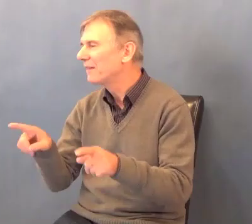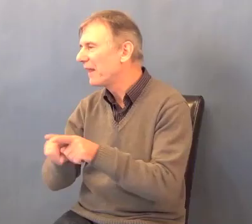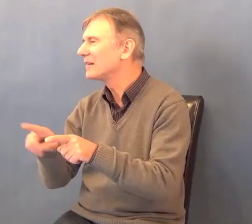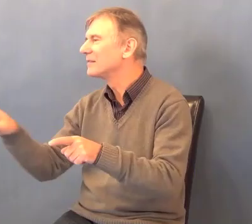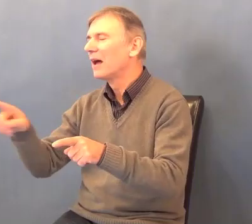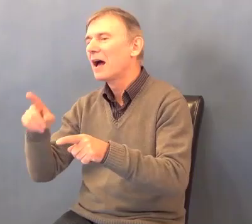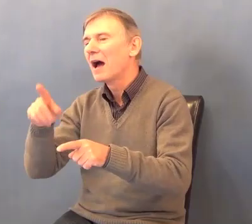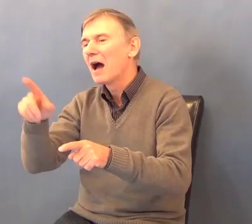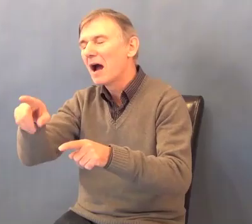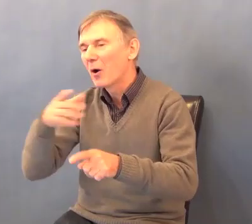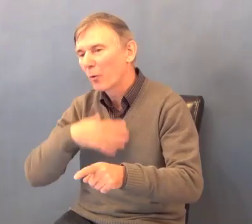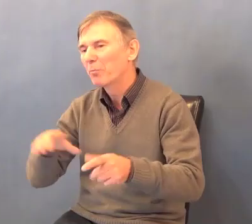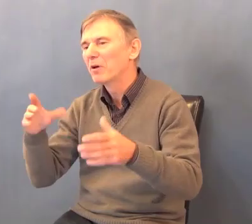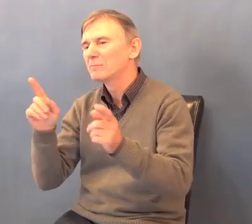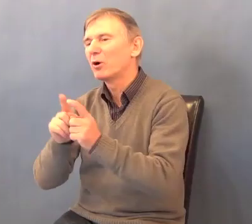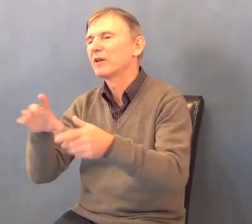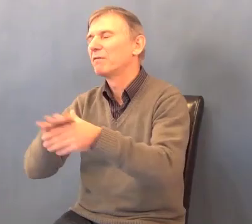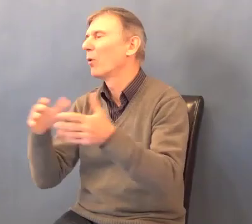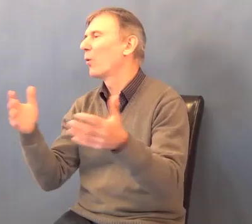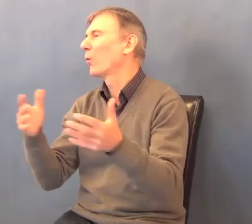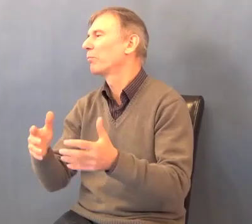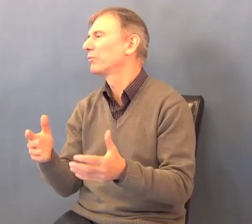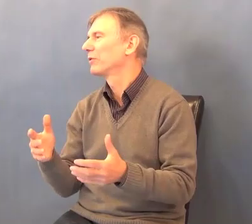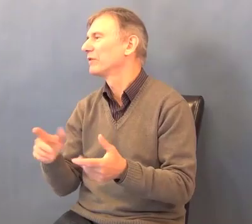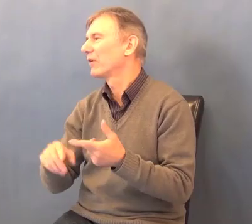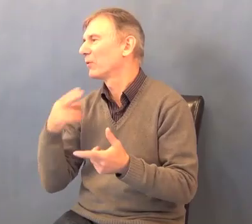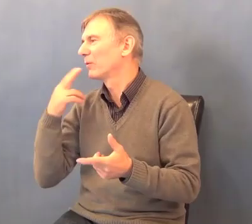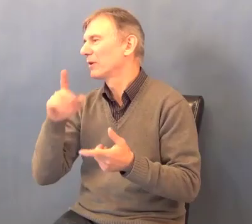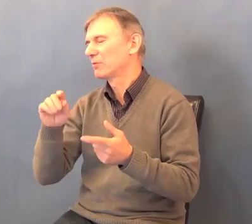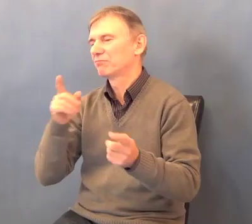Też lubię spotkania w Polskim Związku Głuchych, w klubie.